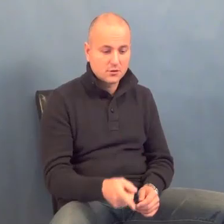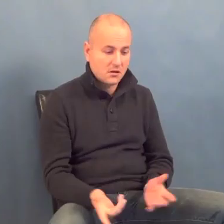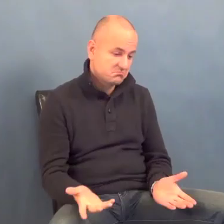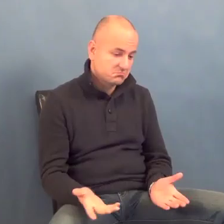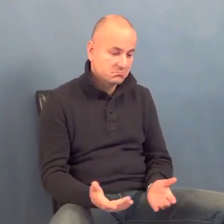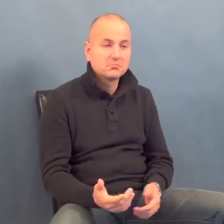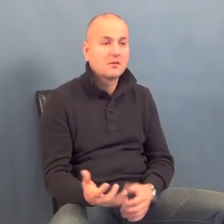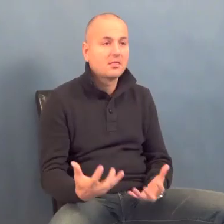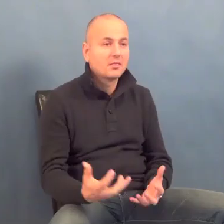Jak chcesz.